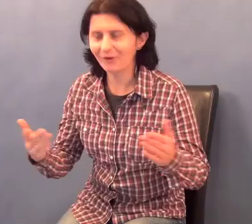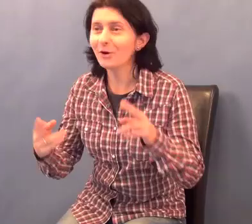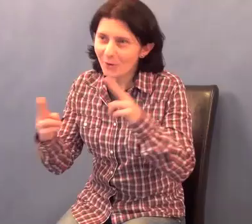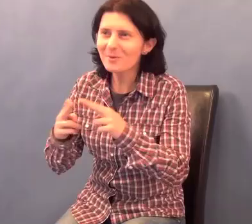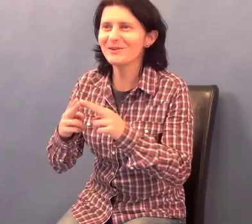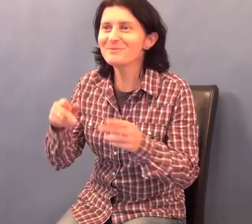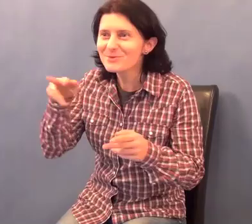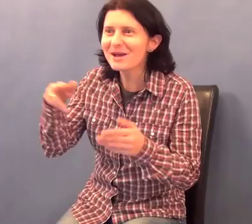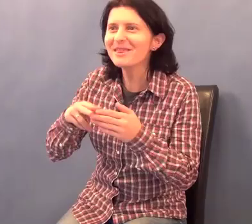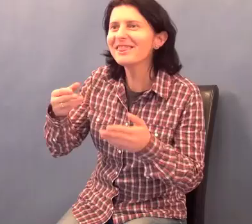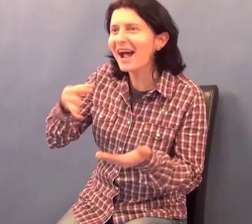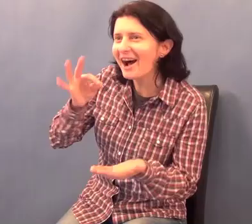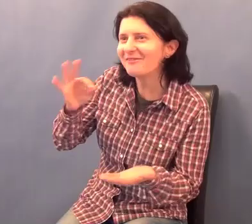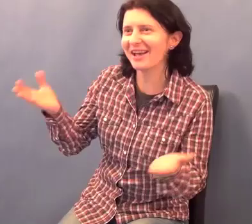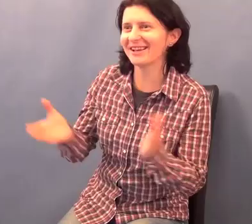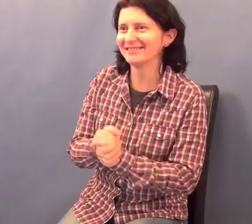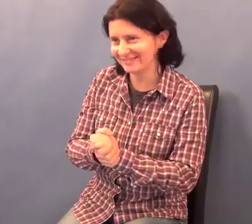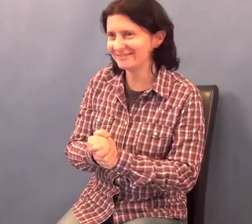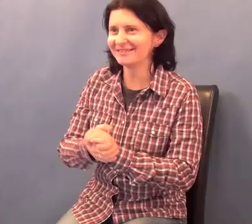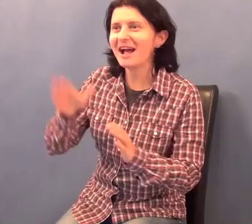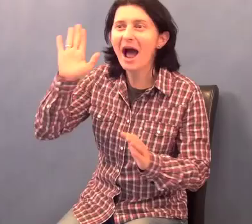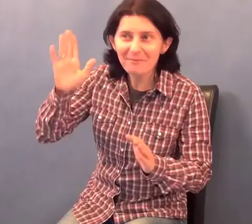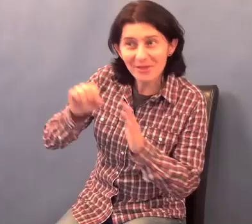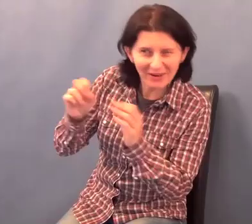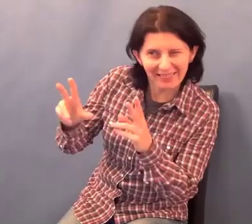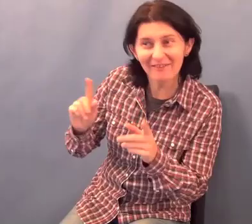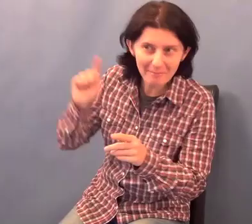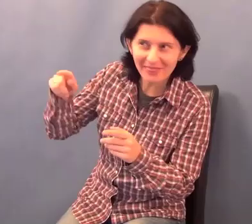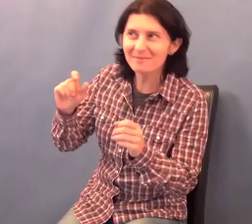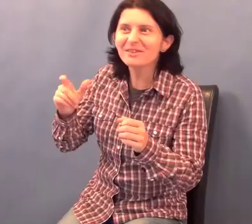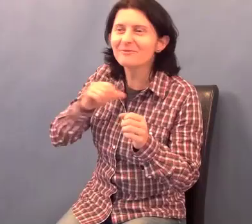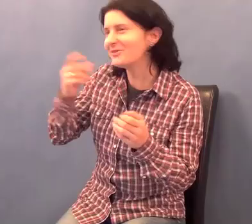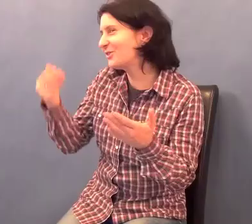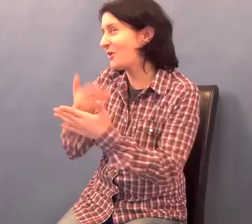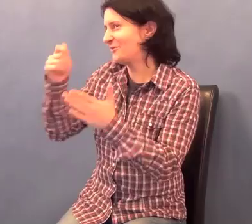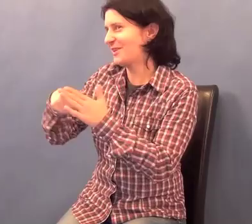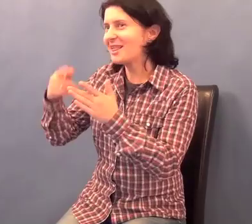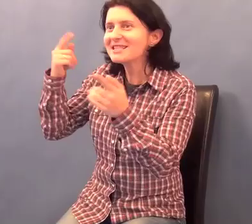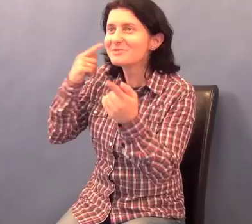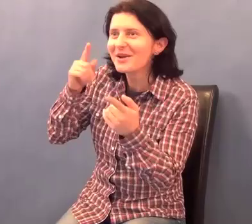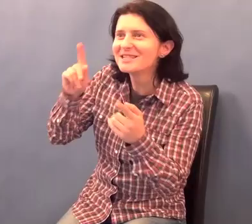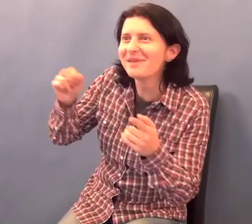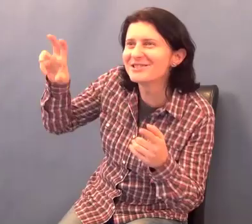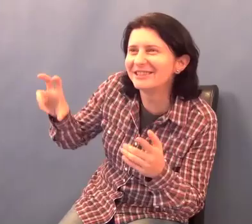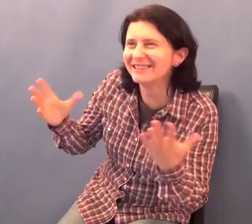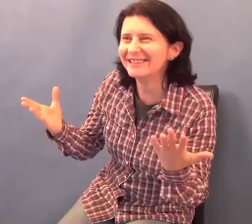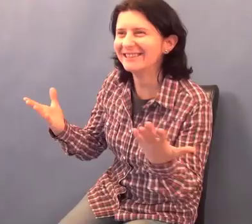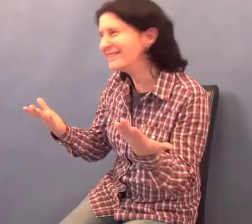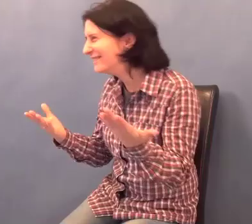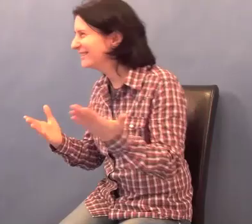Umówimy się, pójdziemy na kawę, a potem do kina na nowy, fajny film, słyszałaś o filmie "Zmierzch"?